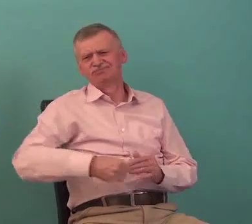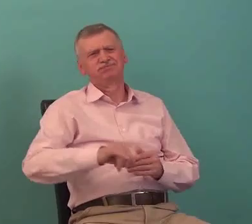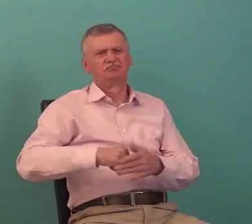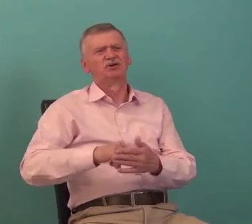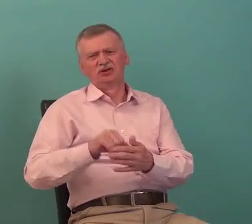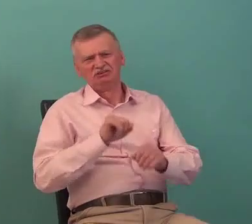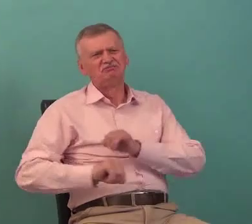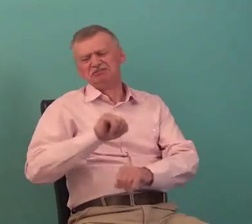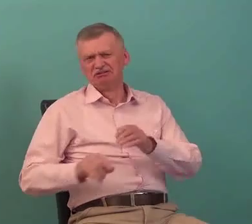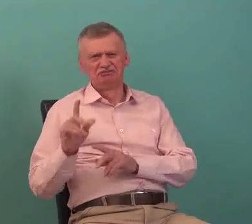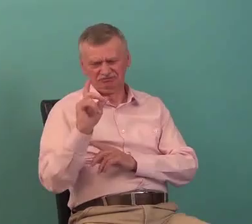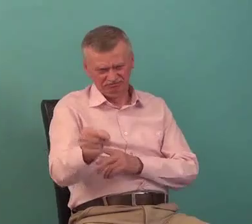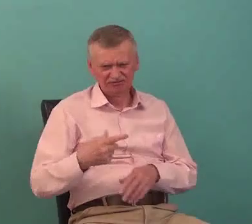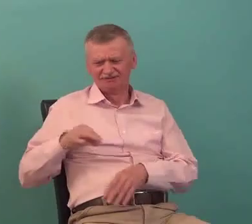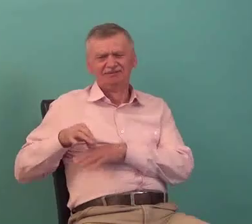Idzie na ćwiczenia, a ja go odprowadzam.